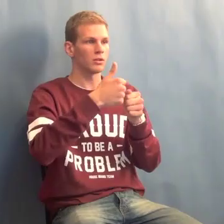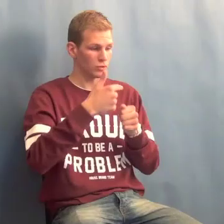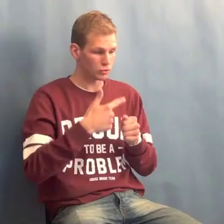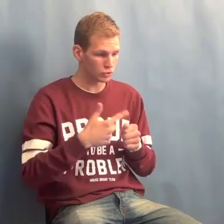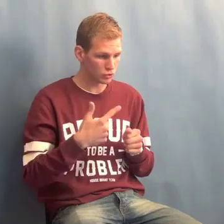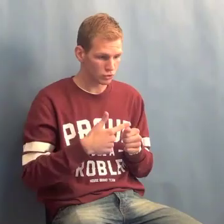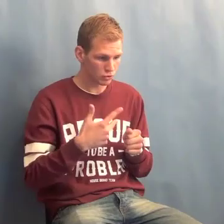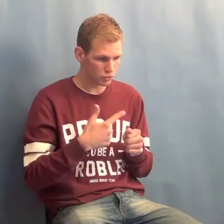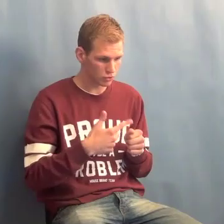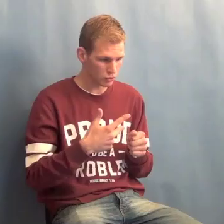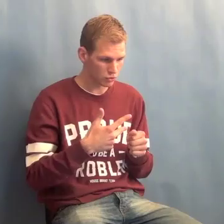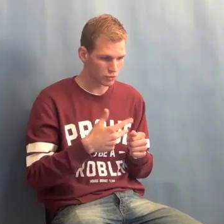Dwudziesty trzeci?